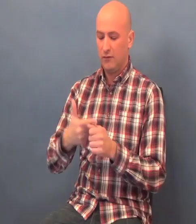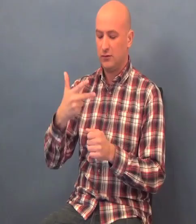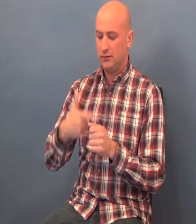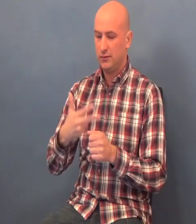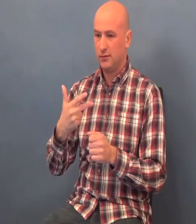Dwudziesty trzeci.